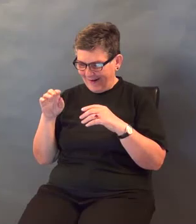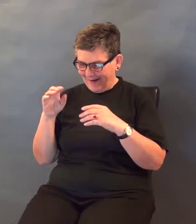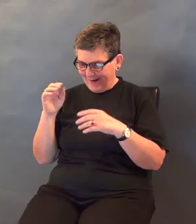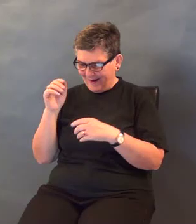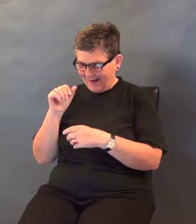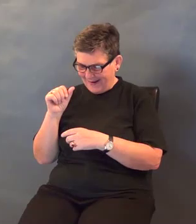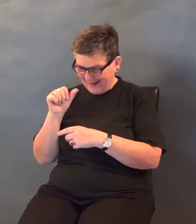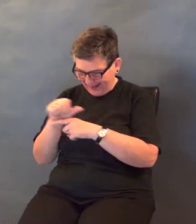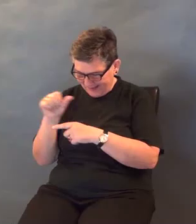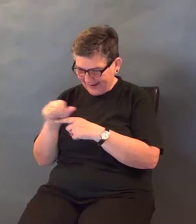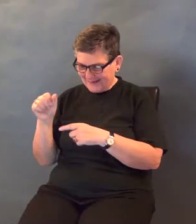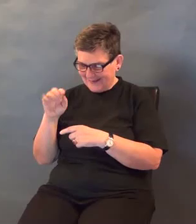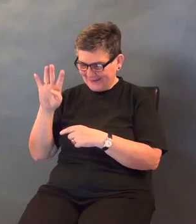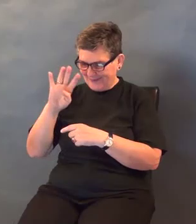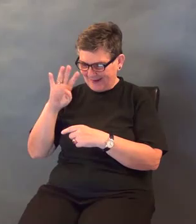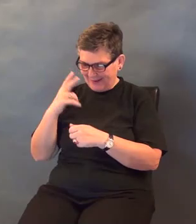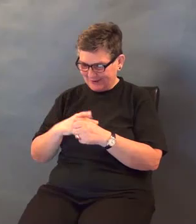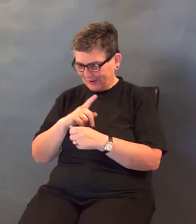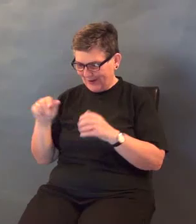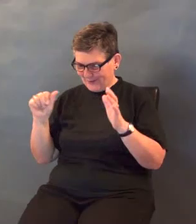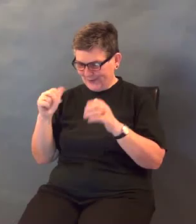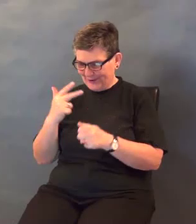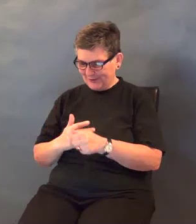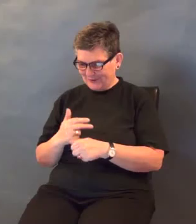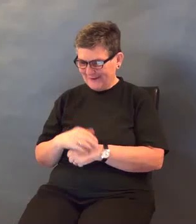Jedenastego od czwartej trzydzieści do szóstej trzydzieści.